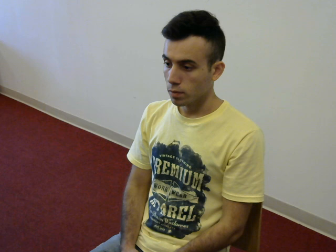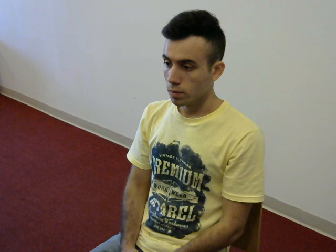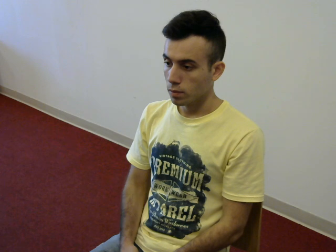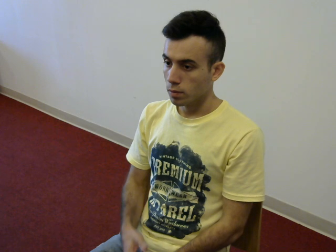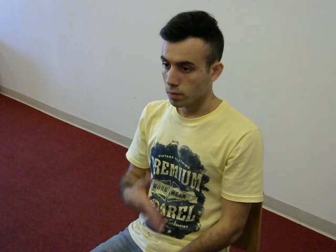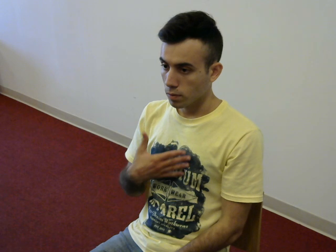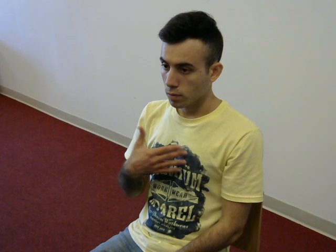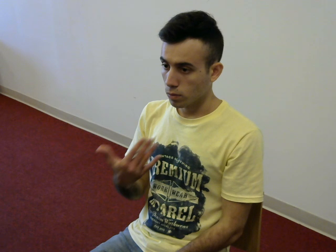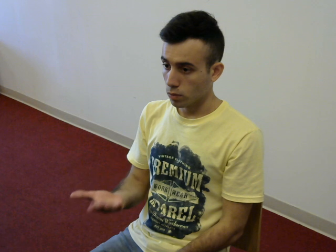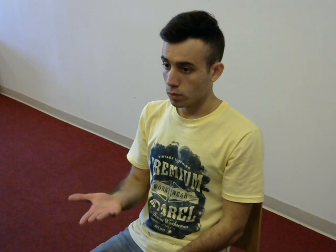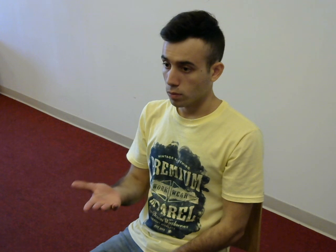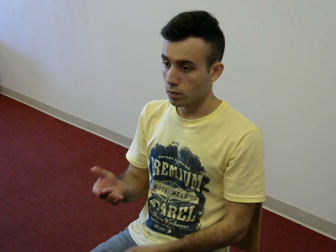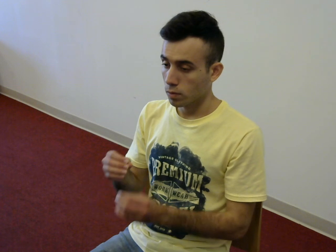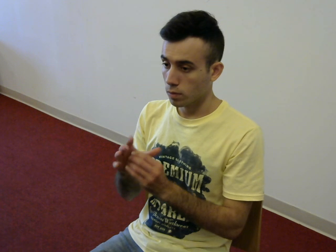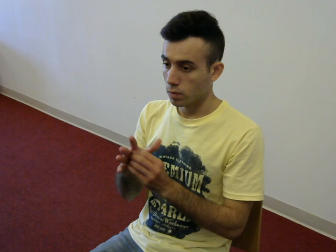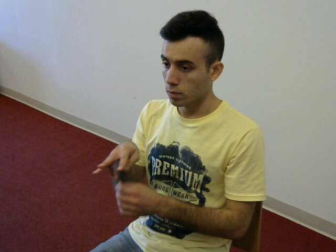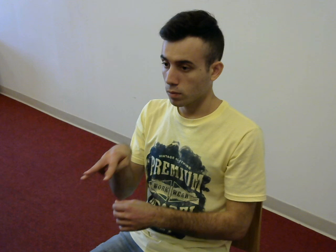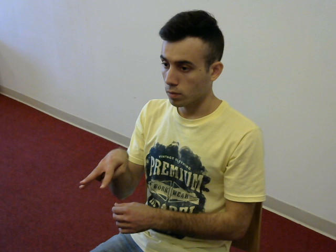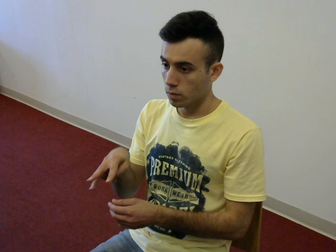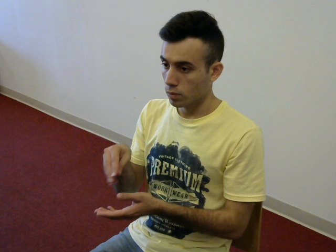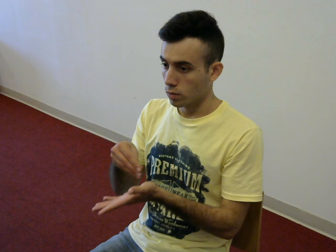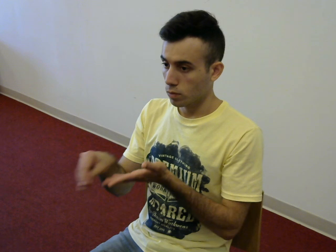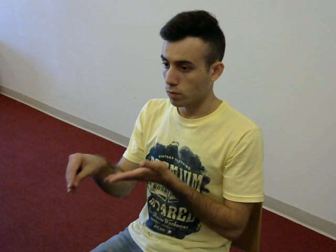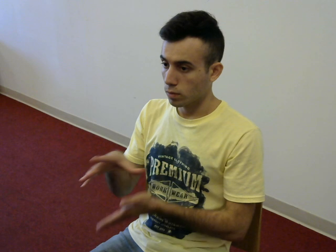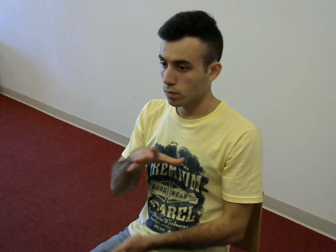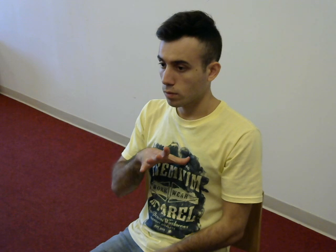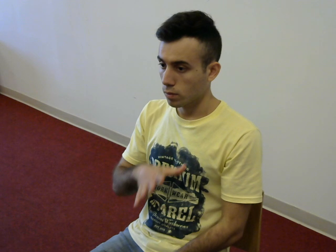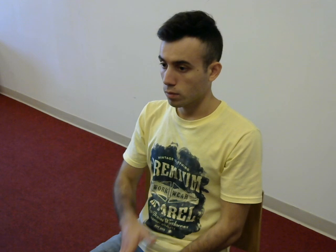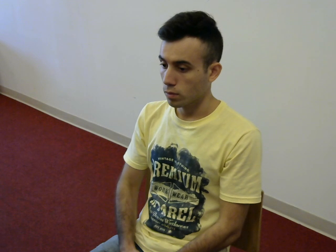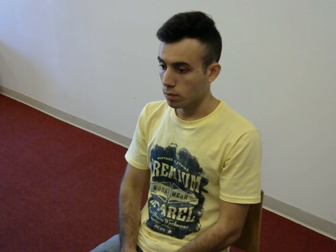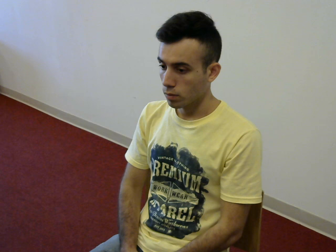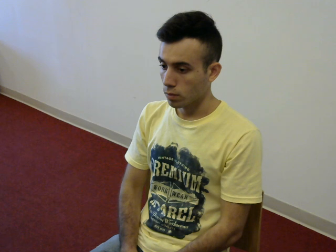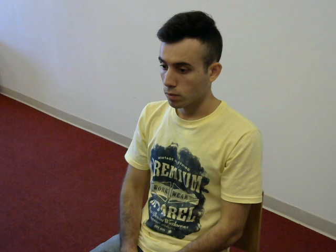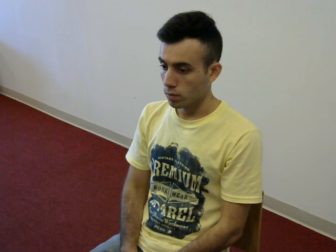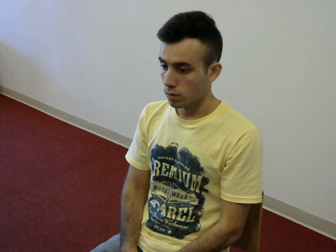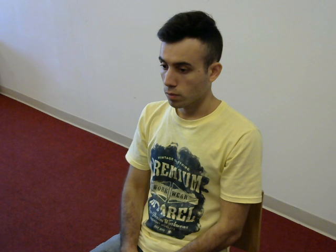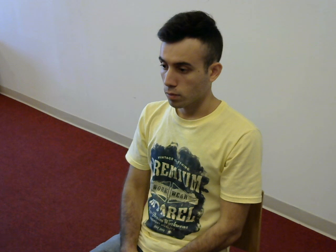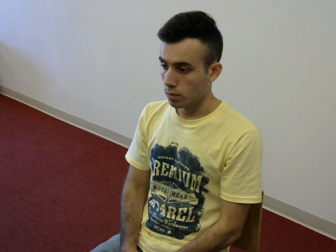Mən bunu 15 manata almışam